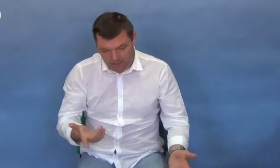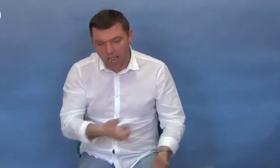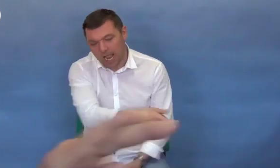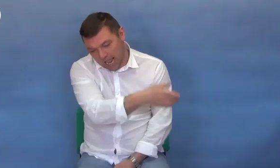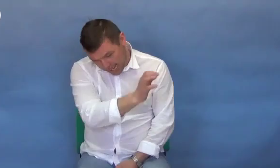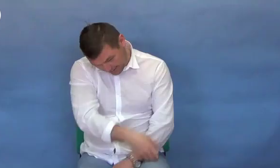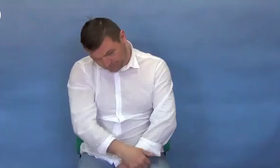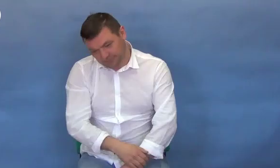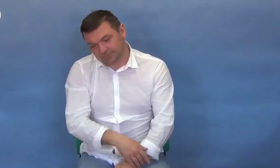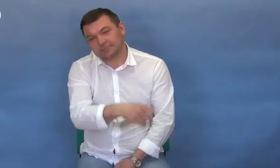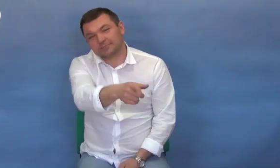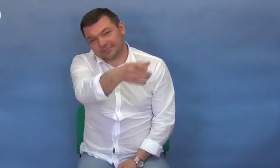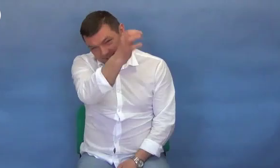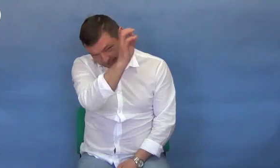Ona dobrze mówi.